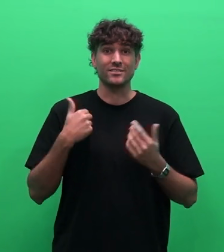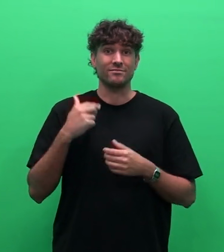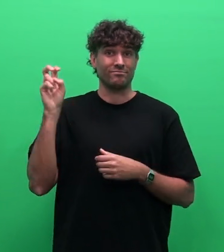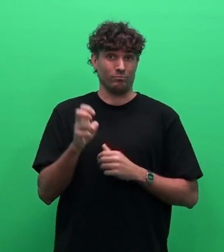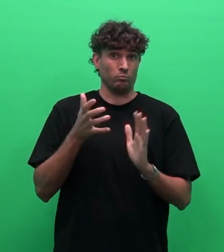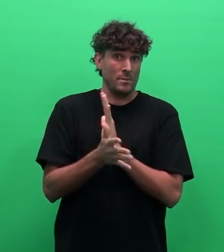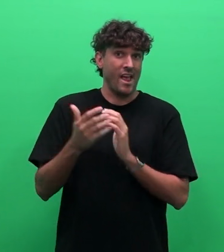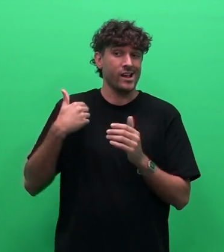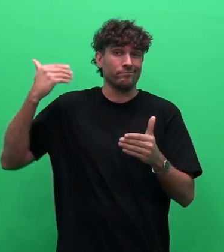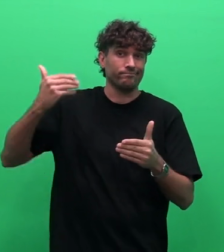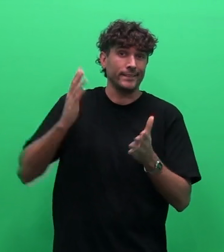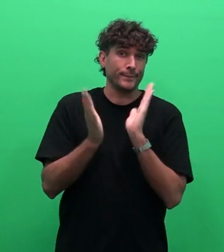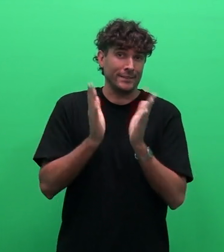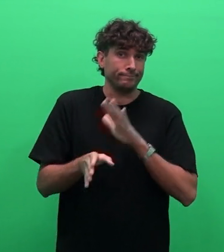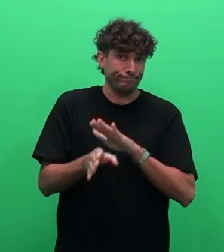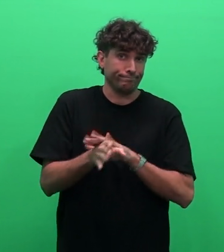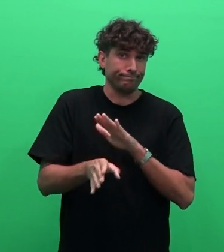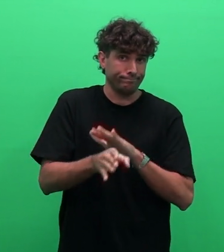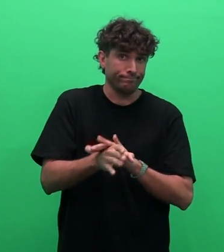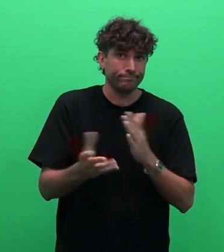Vinc perquè he estat rebent tractament de rehabilitació i he de seguir.